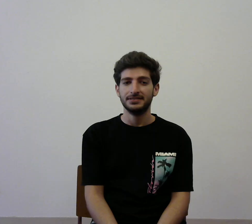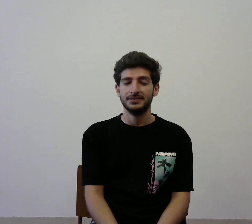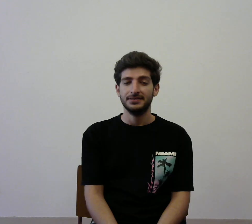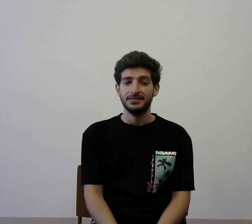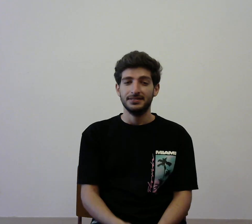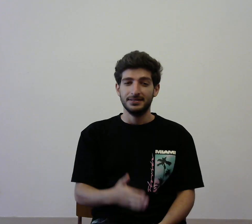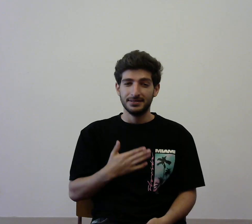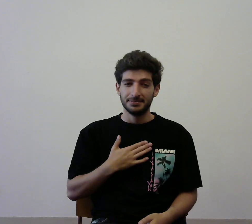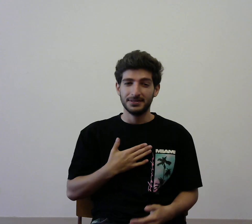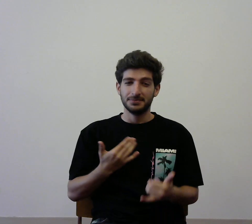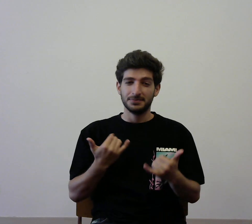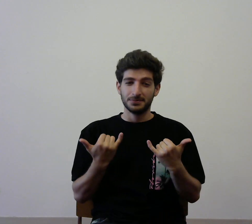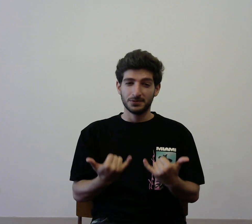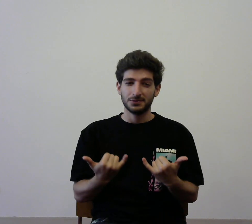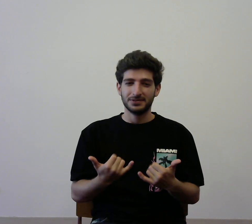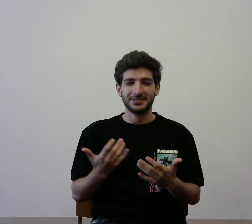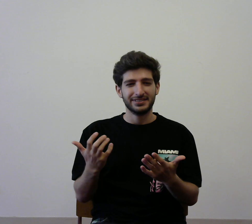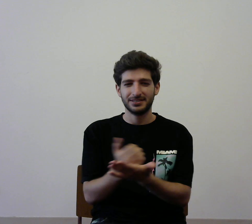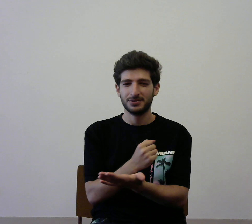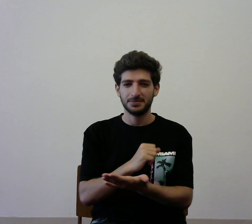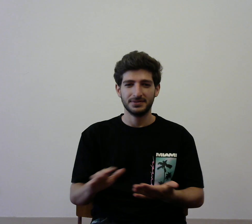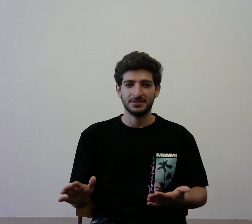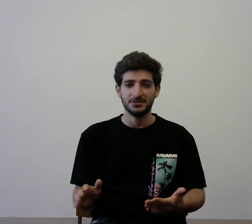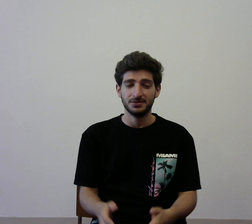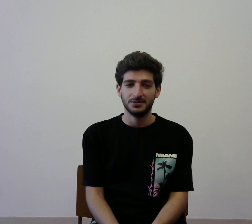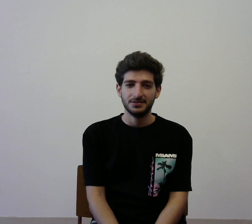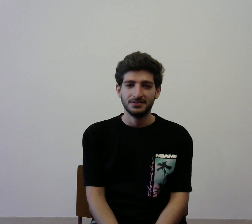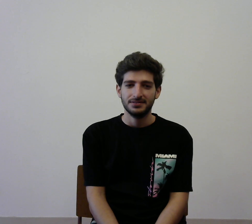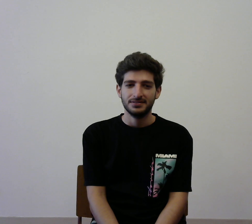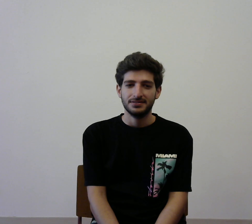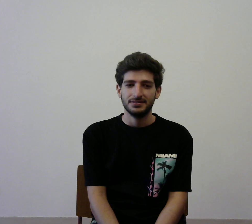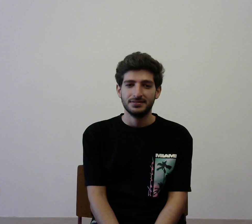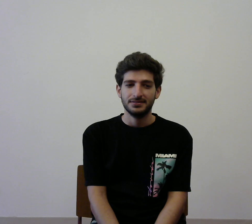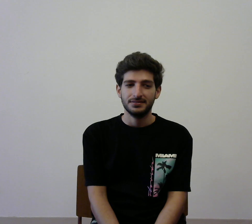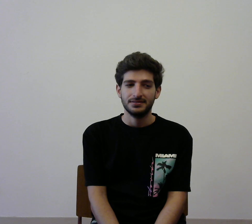Məndə bu gün alınmır